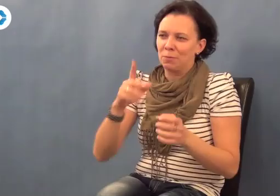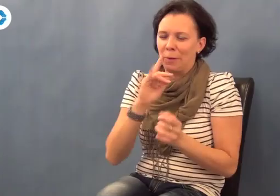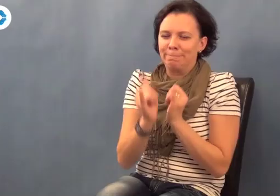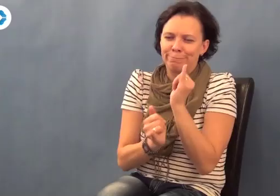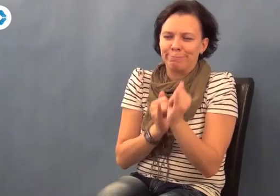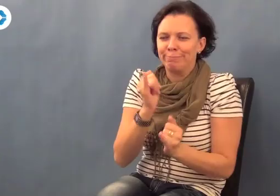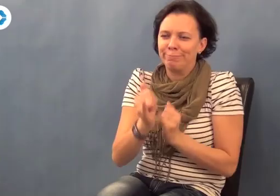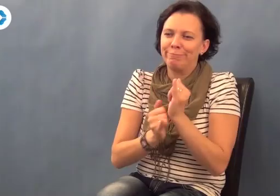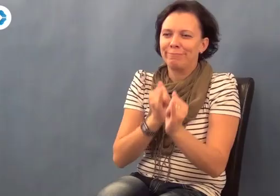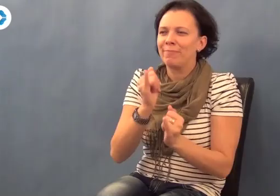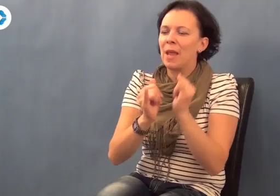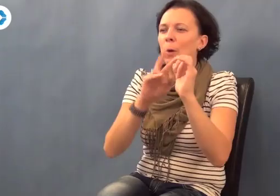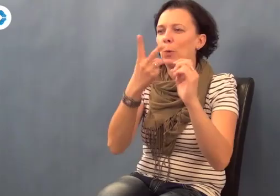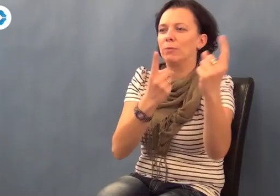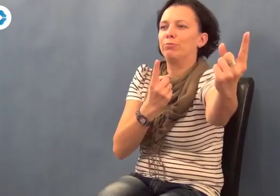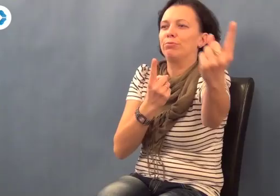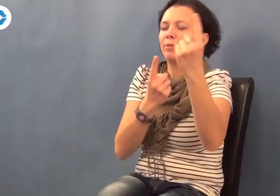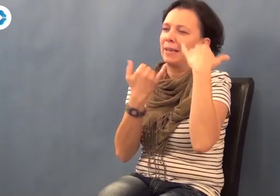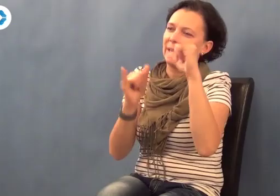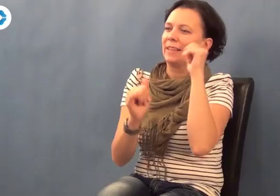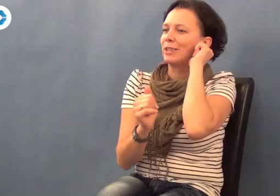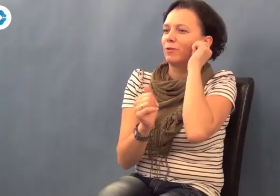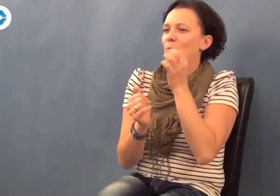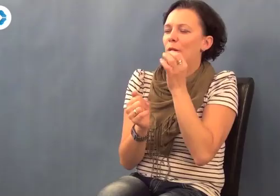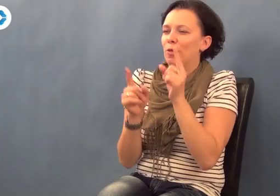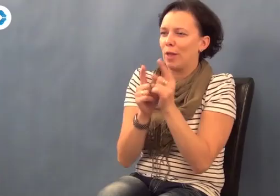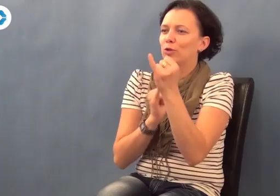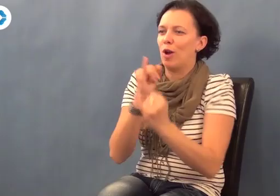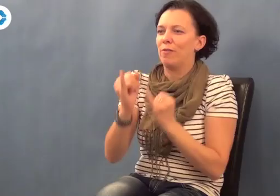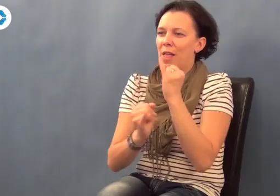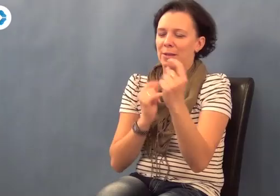Chłopak jedzie na rowerze, z naprzeciwka zbliża się inna osoba, młoda dziewczyna też jest na rowerze.